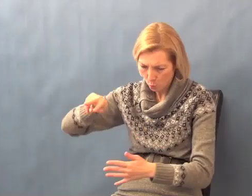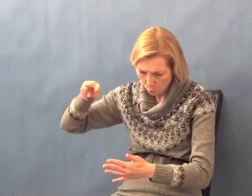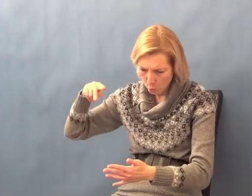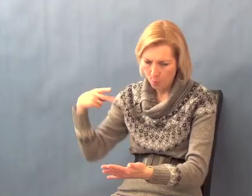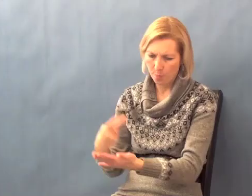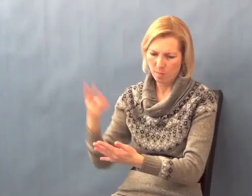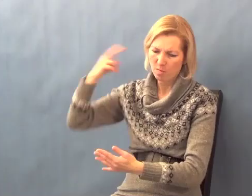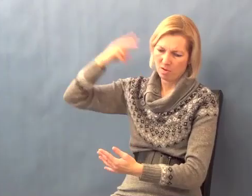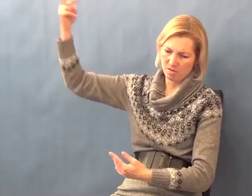Upadać.